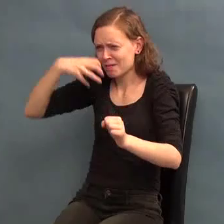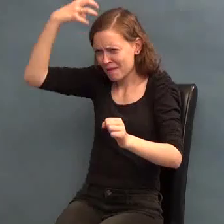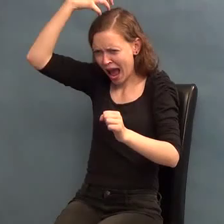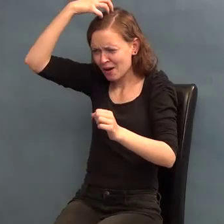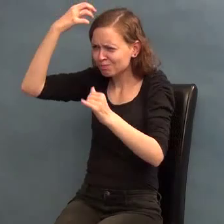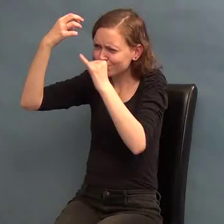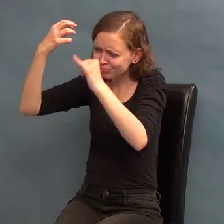Jabłko jest małe, będzie trudno trafić.